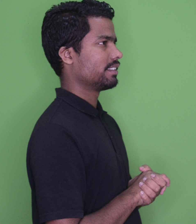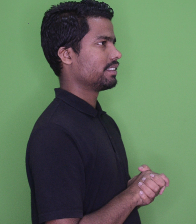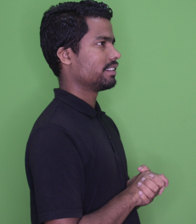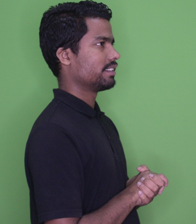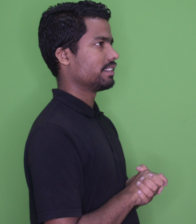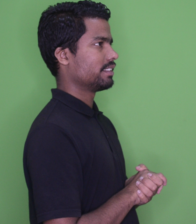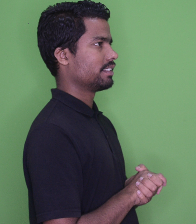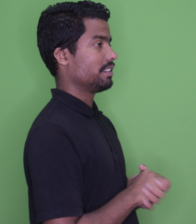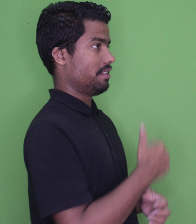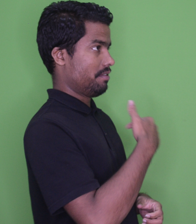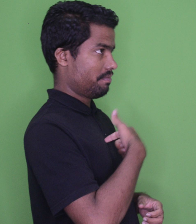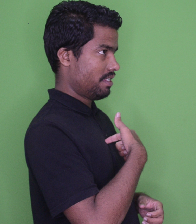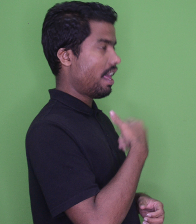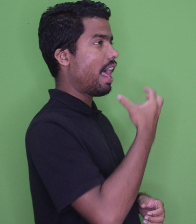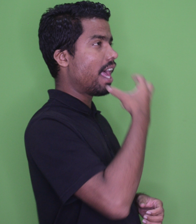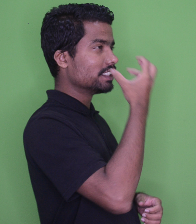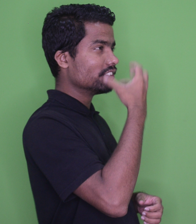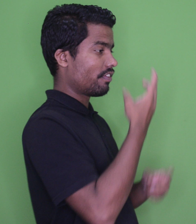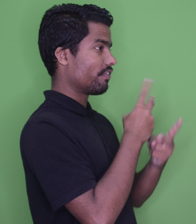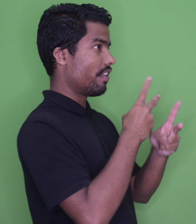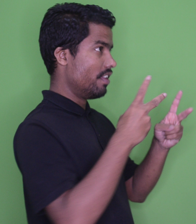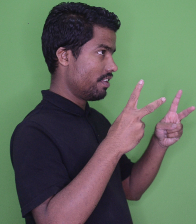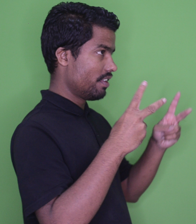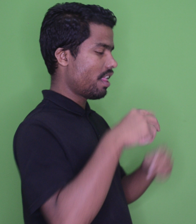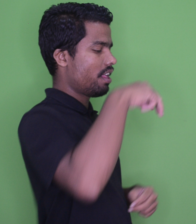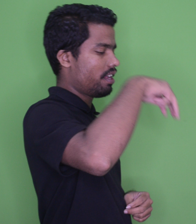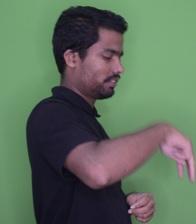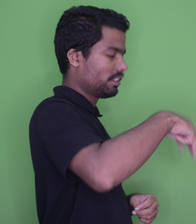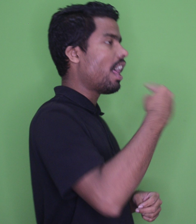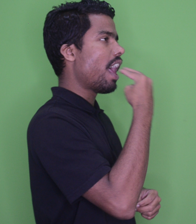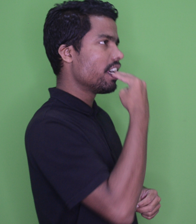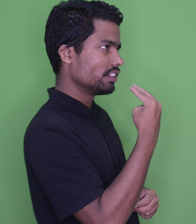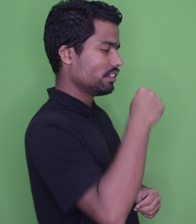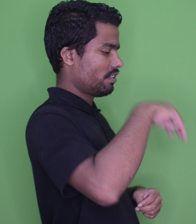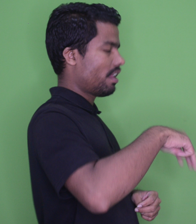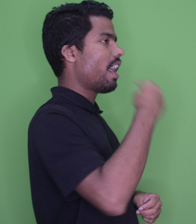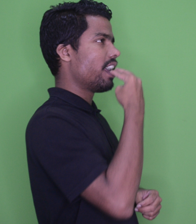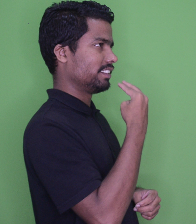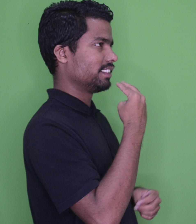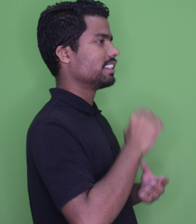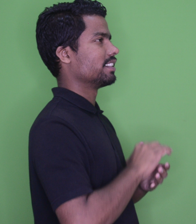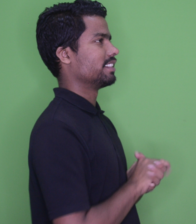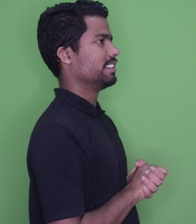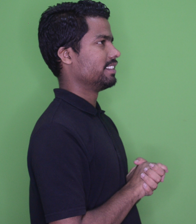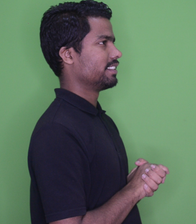i eat fruits with fork